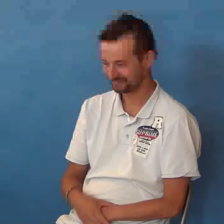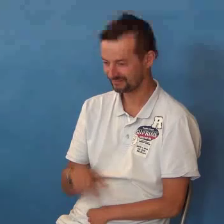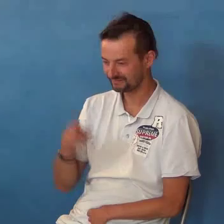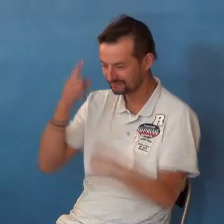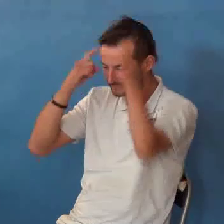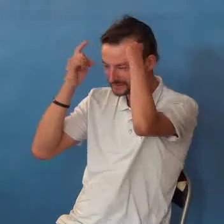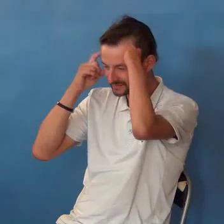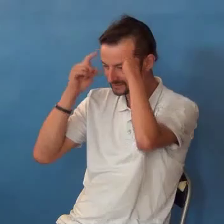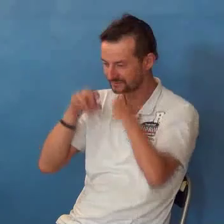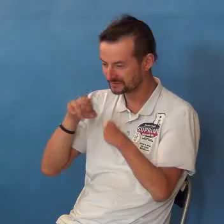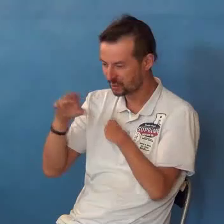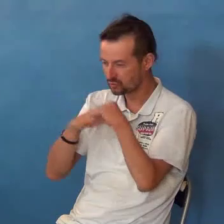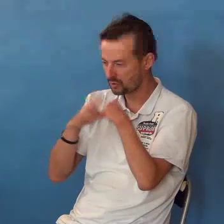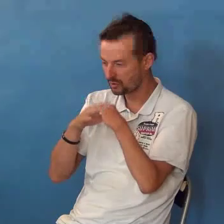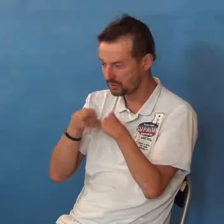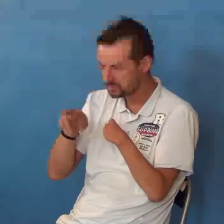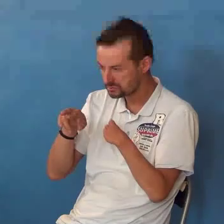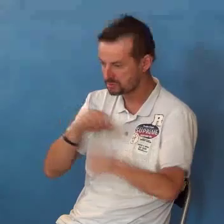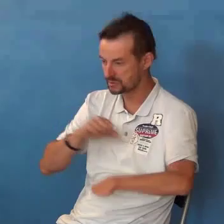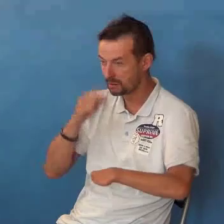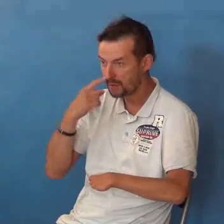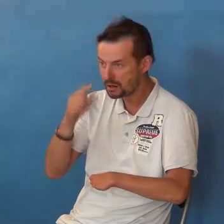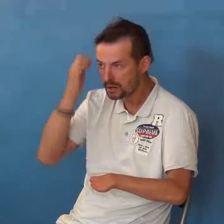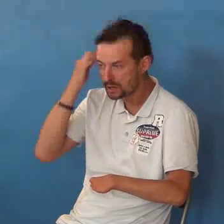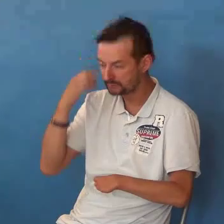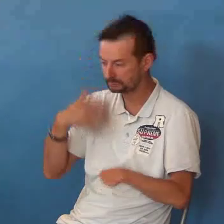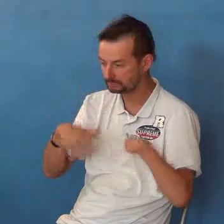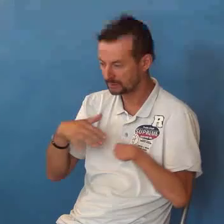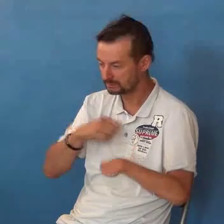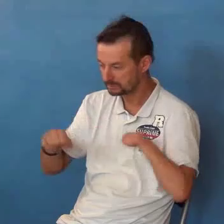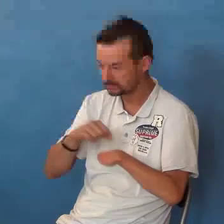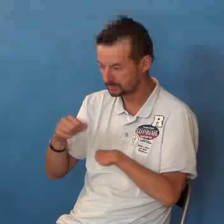Myszka Miki idzie do domu, zauważa coś, denerwuje się i idzie.